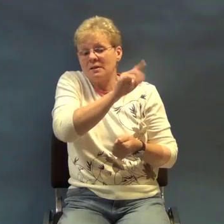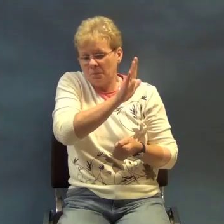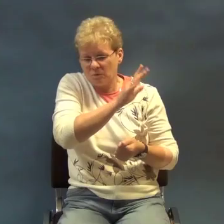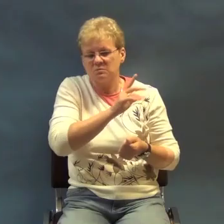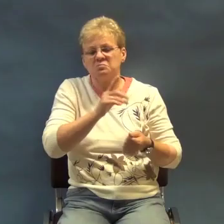Śpi mocno.